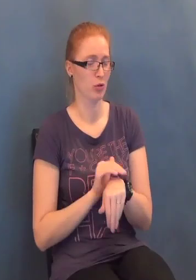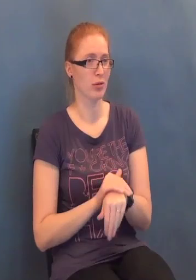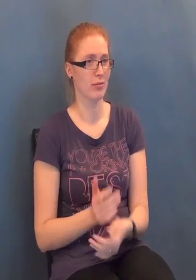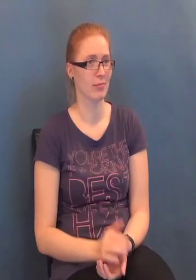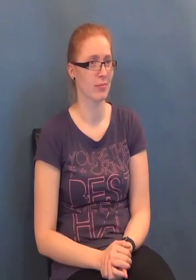Koleżanka.